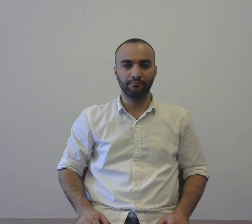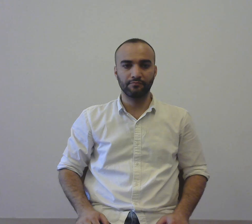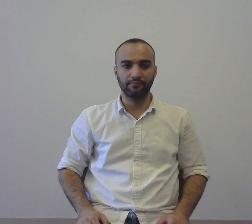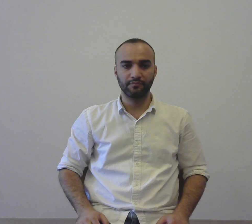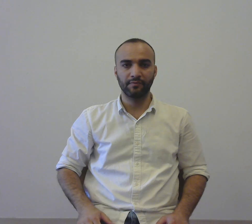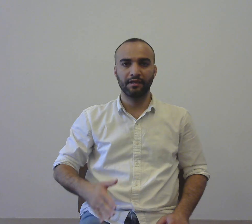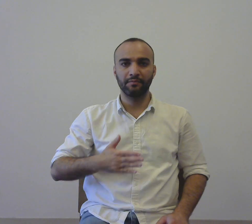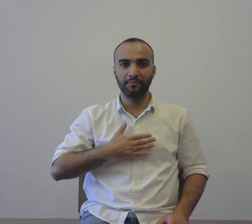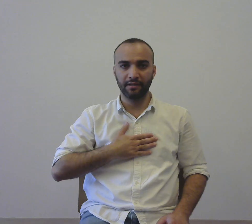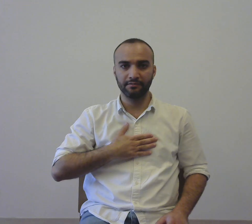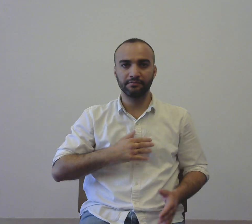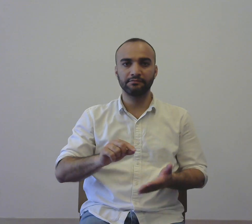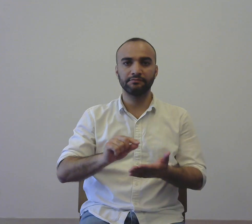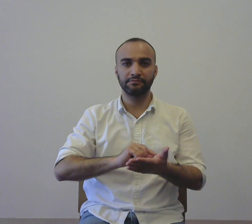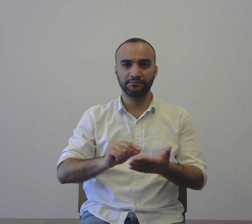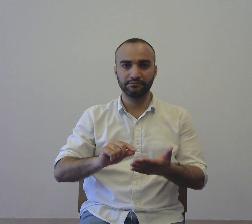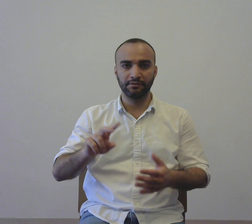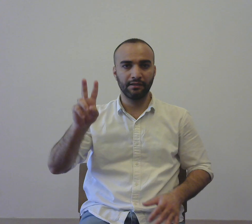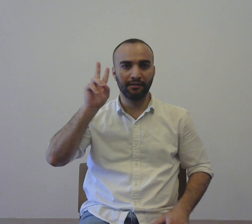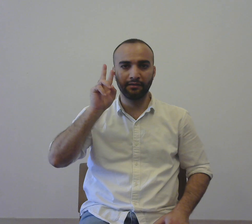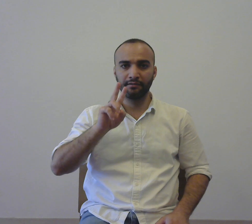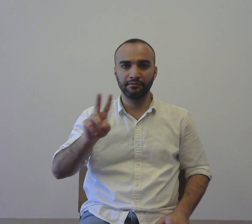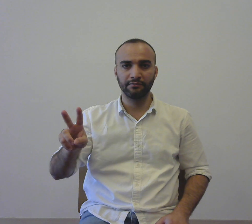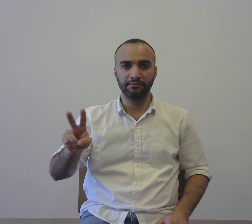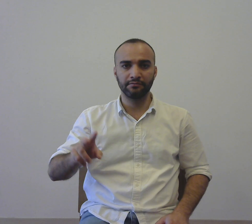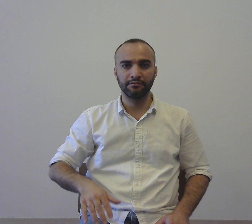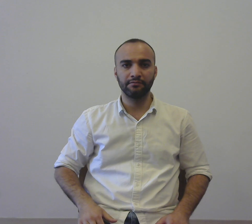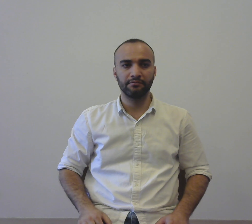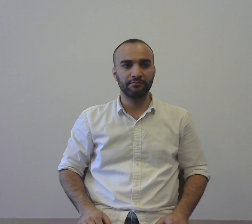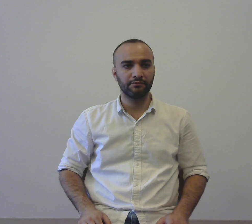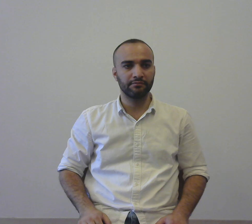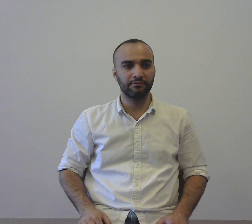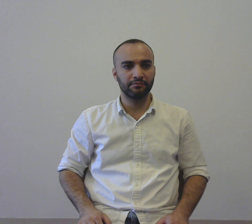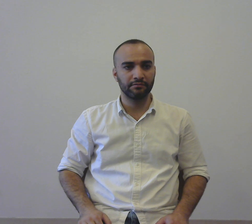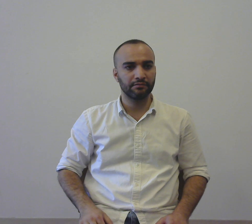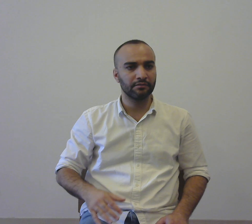Mən yaza bilmirəm